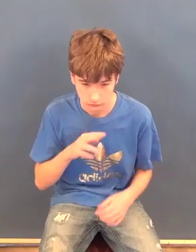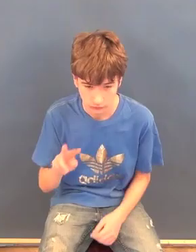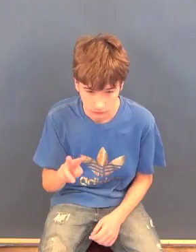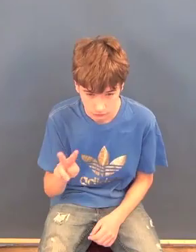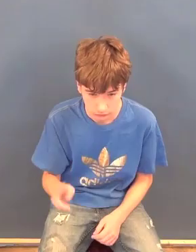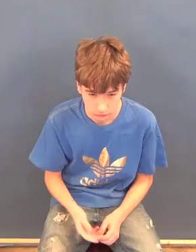Dwie godziny.